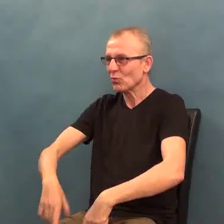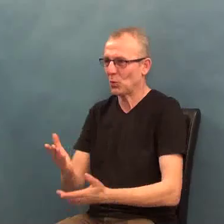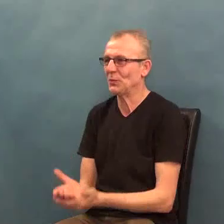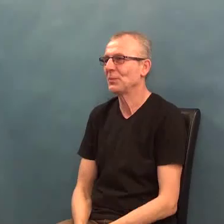Już.